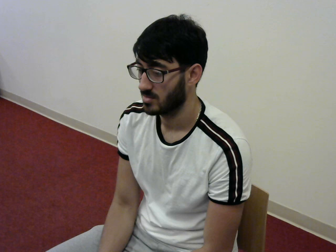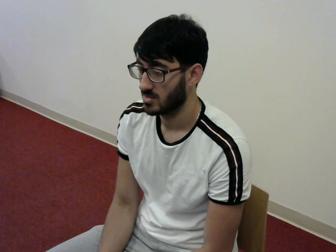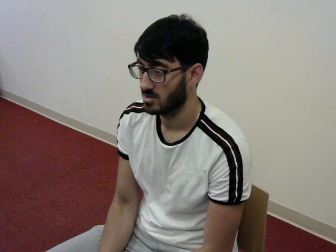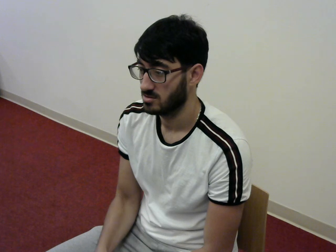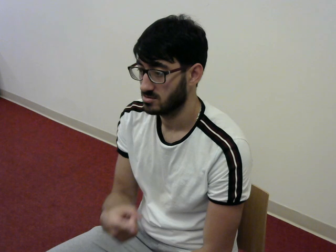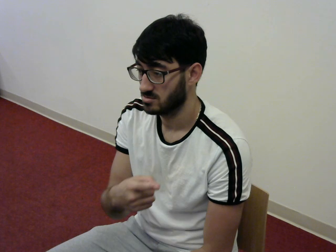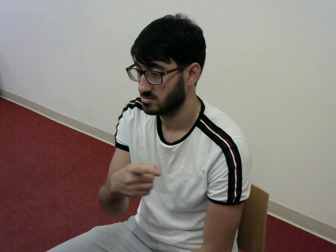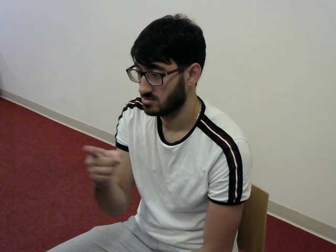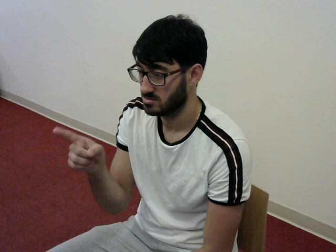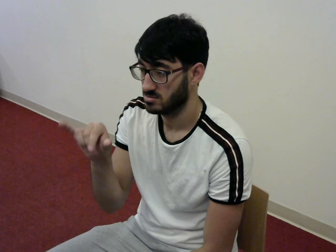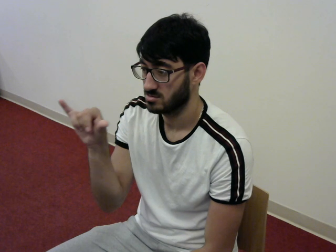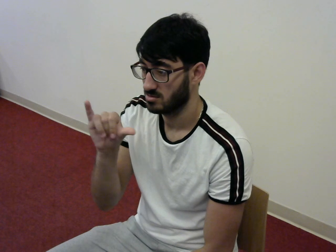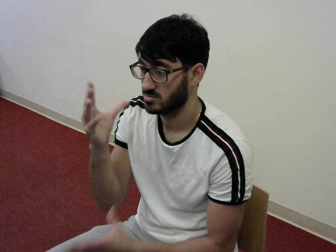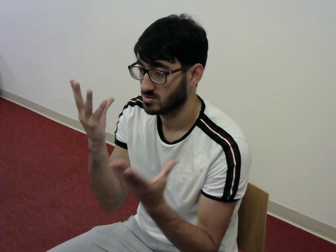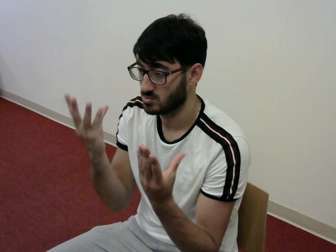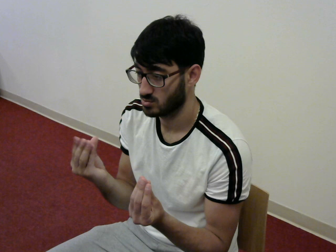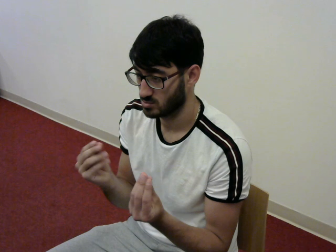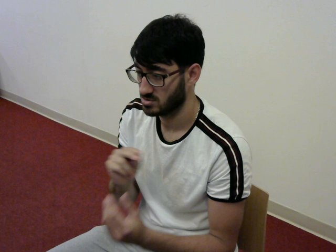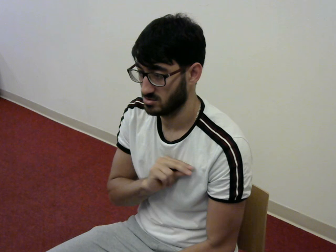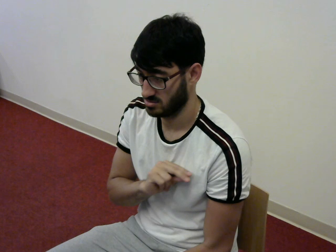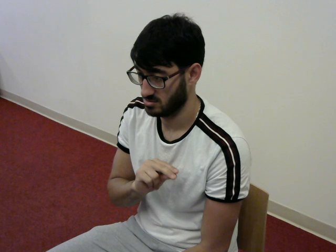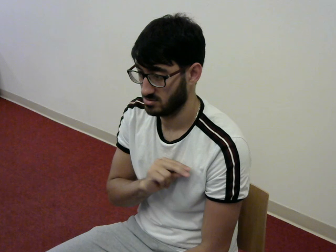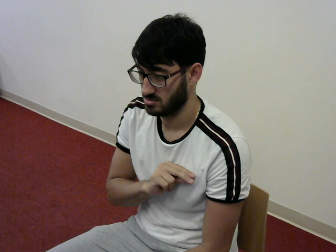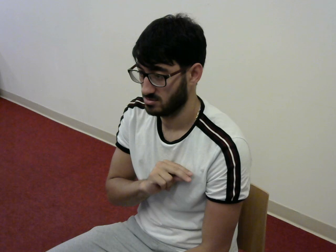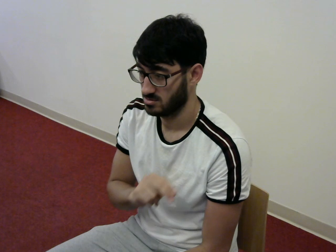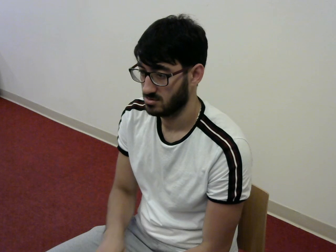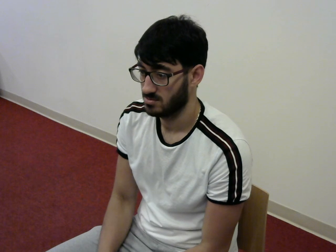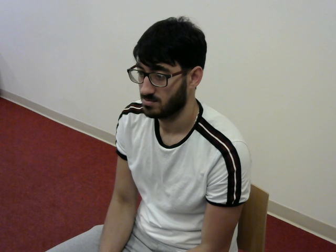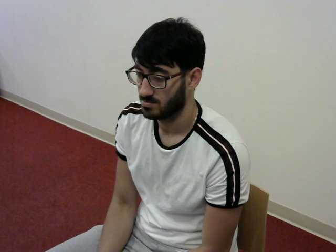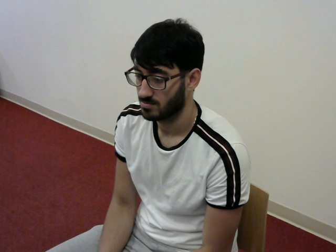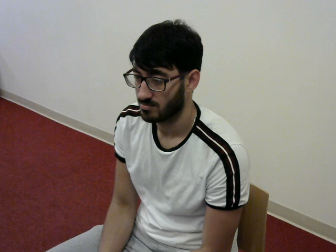Siz şənbə günü işləyirsiz?